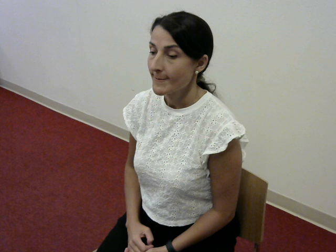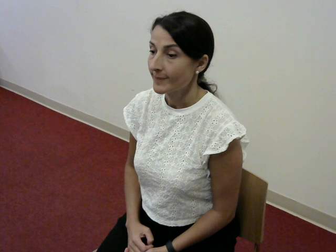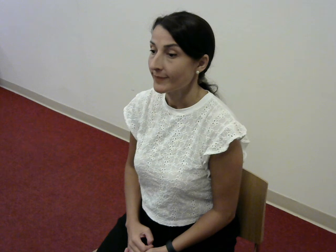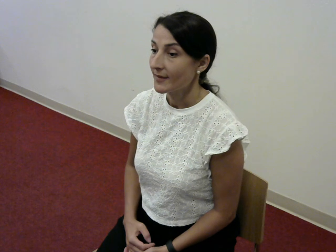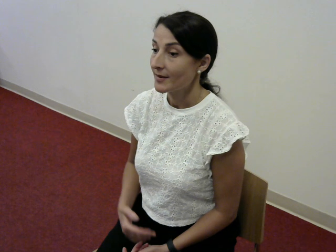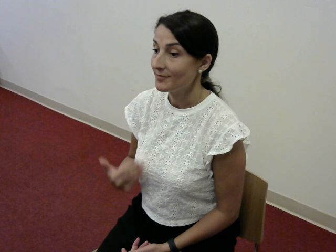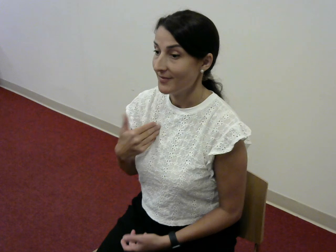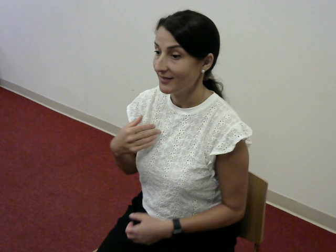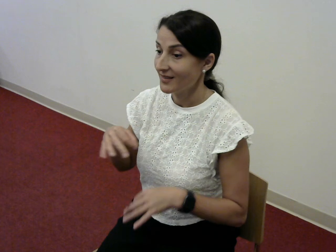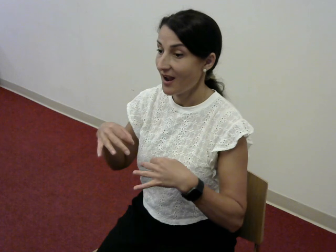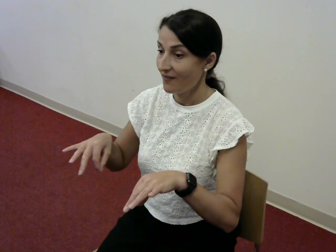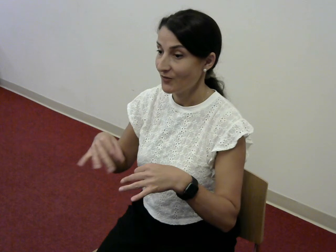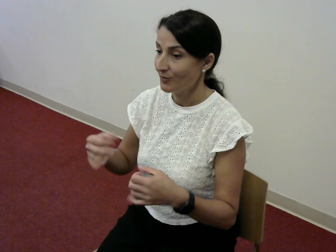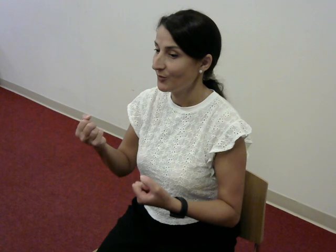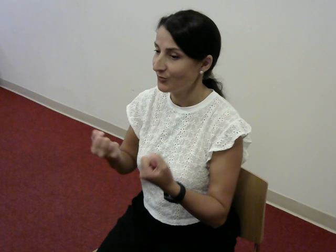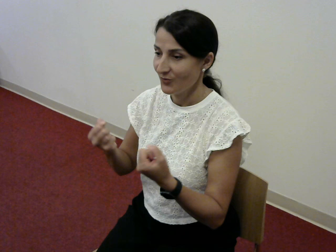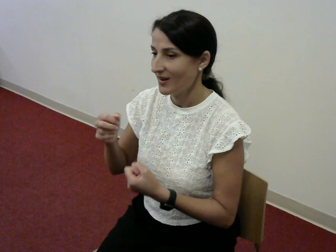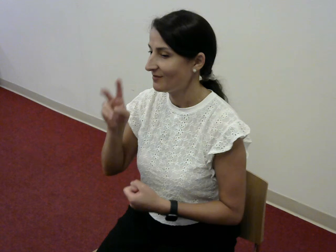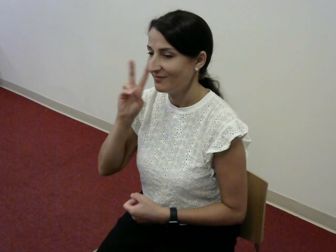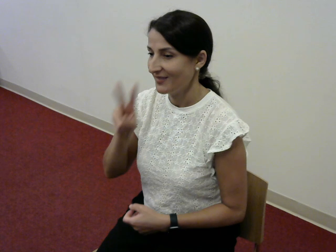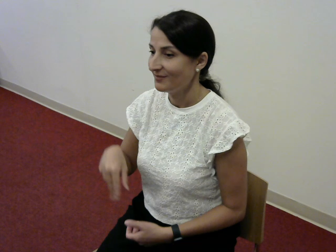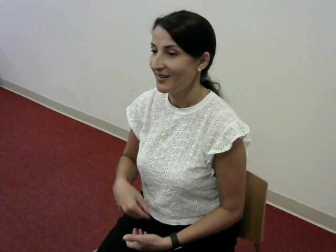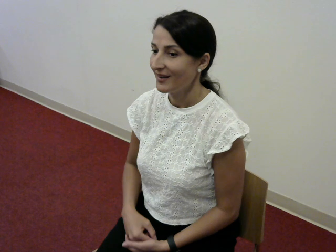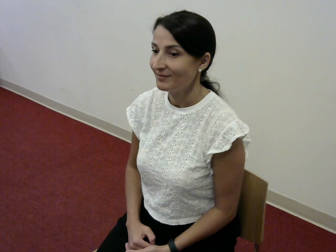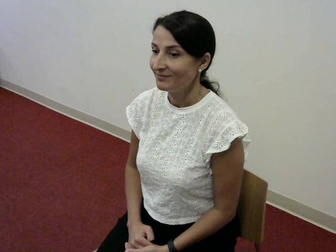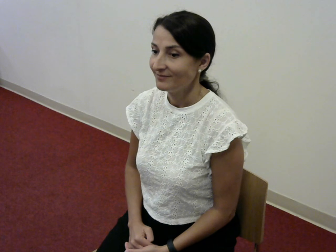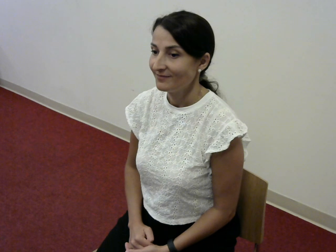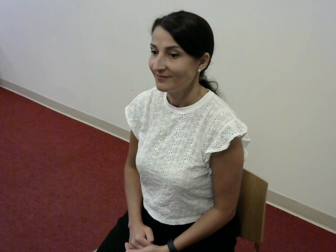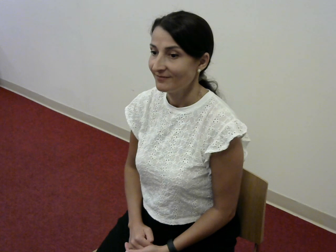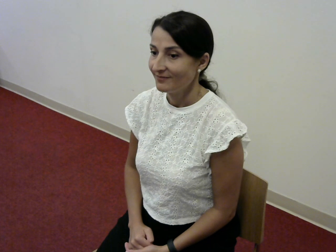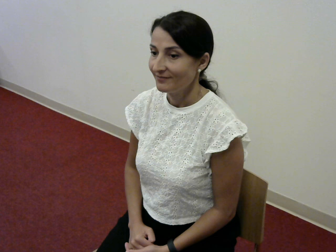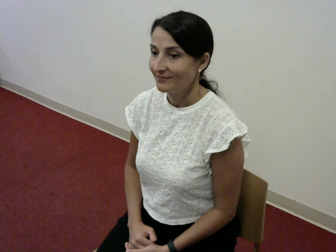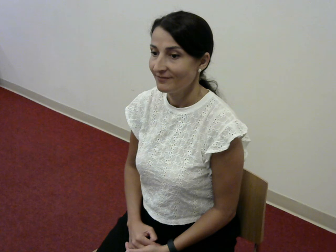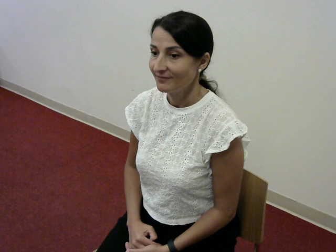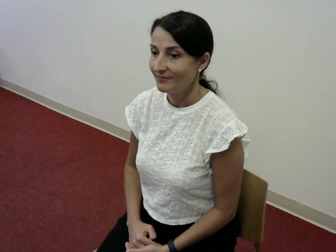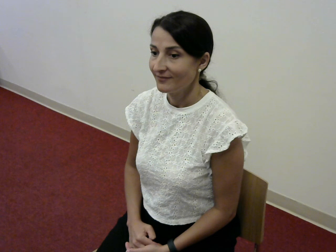Mən avtomobil sürə bilmirəm